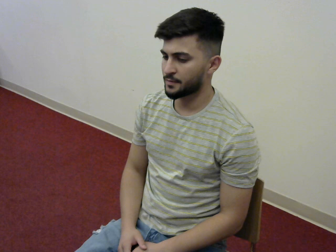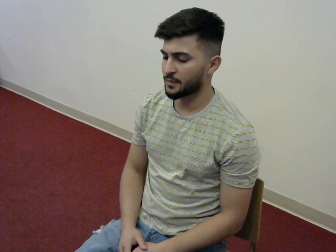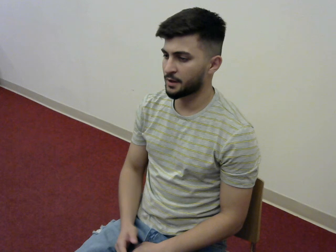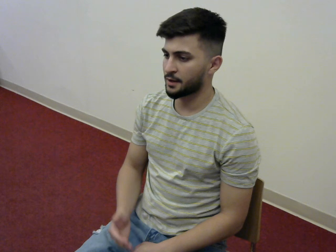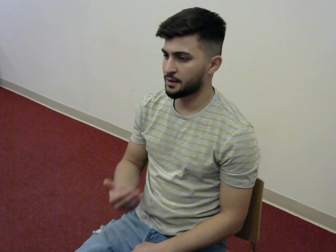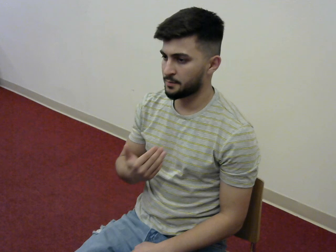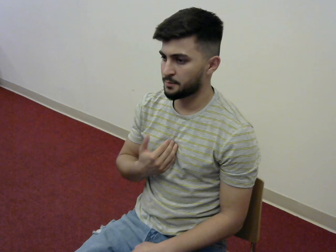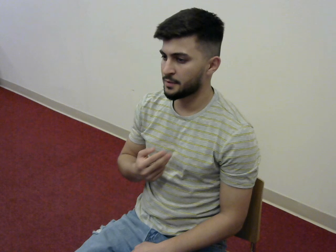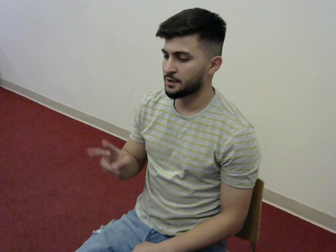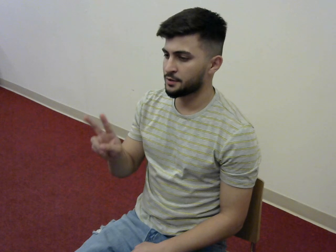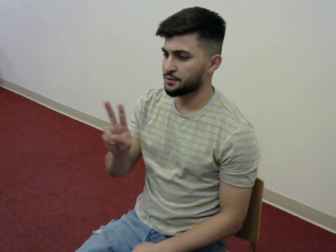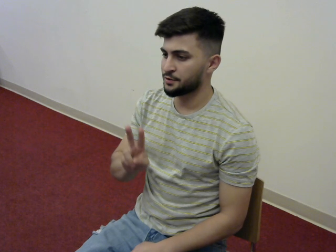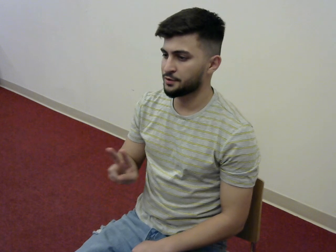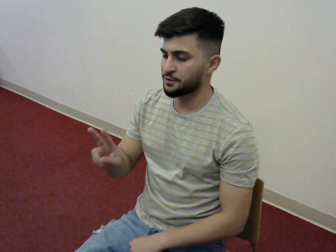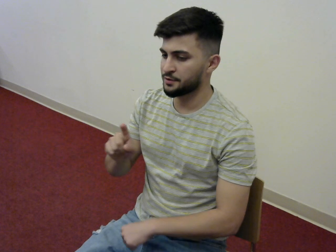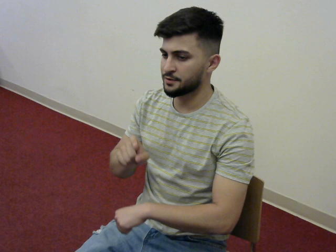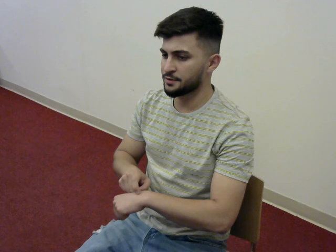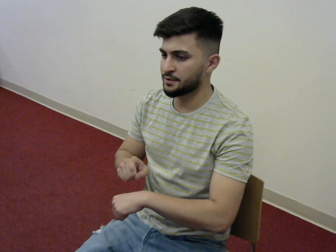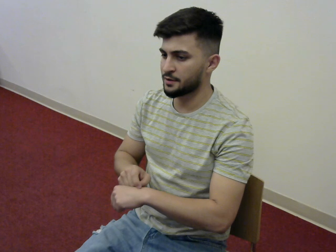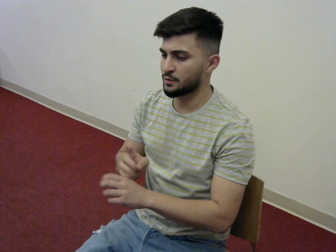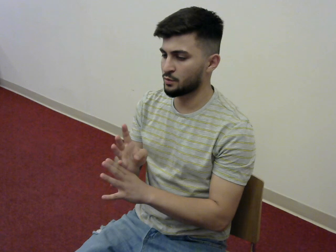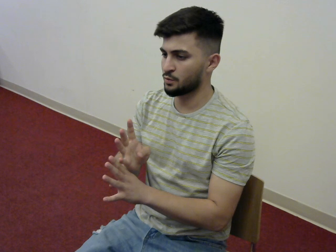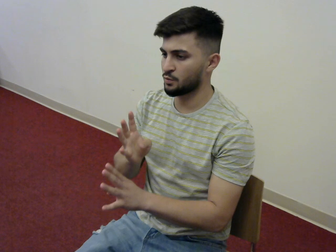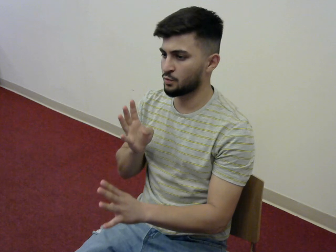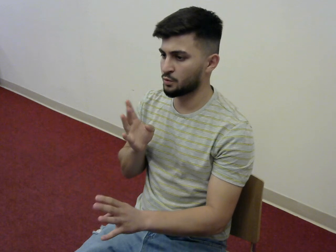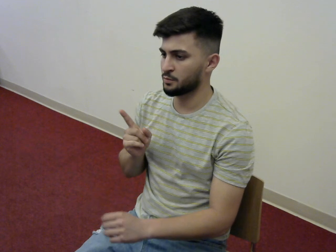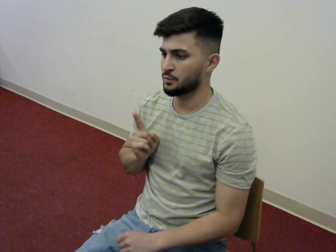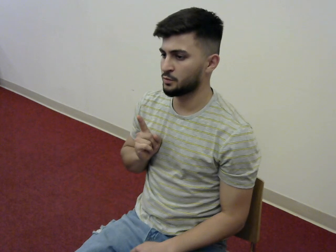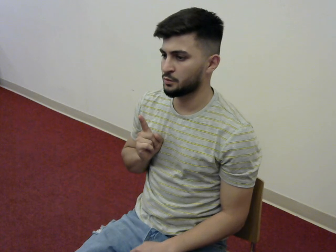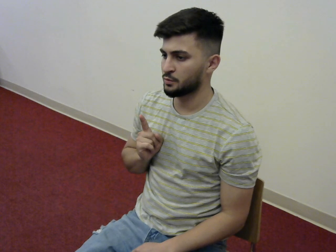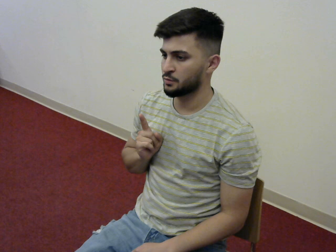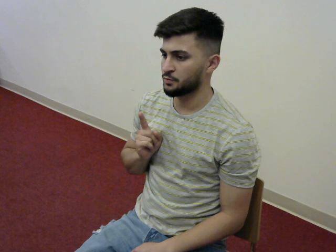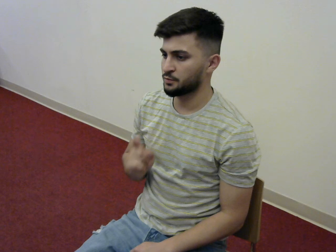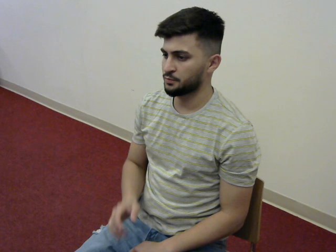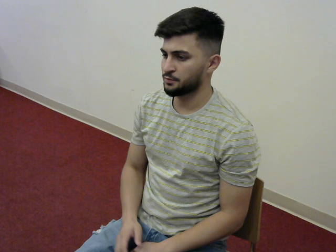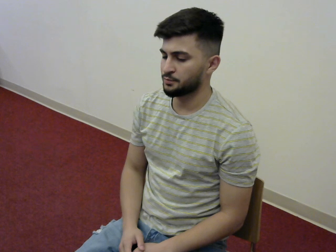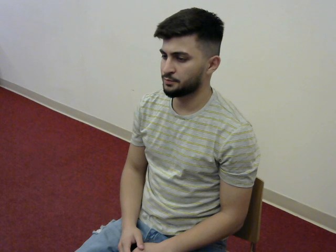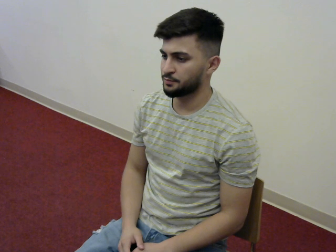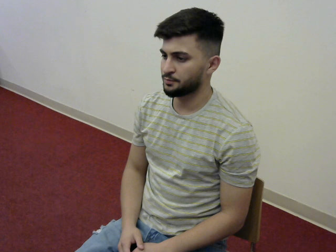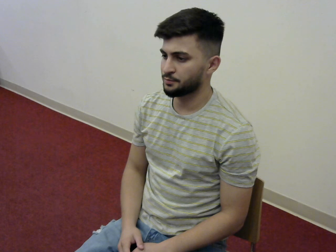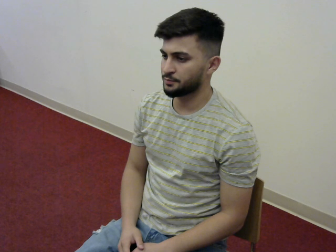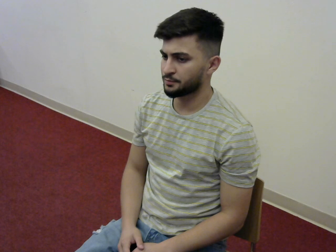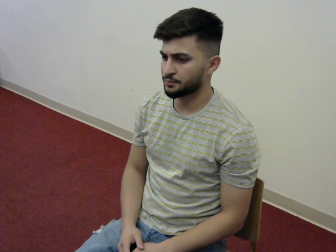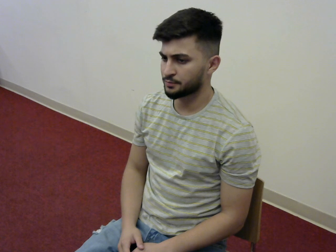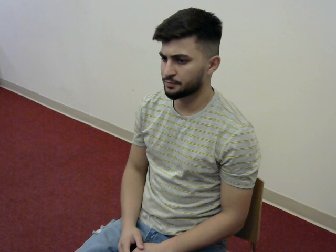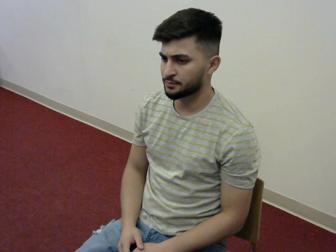Mən iki saatdır növbədə gözləyirəm